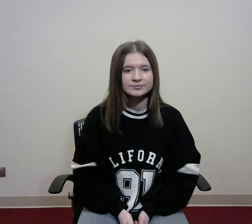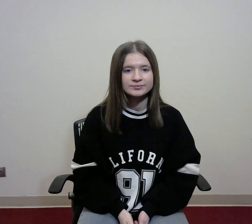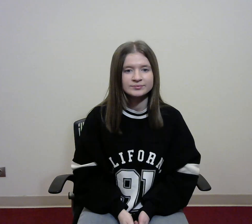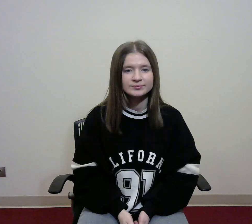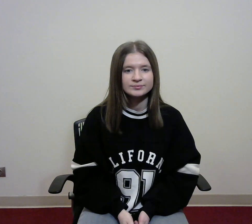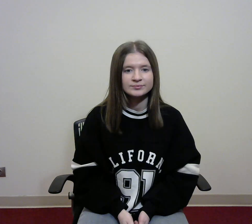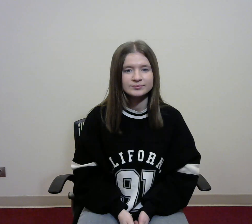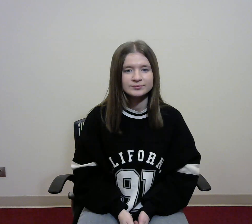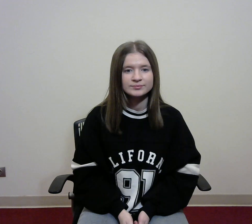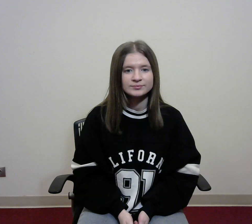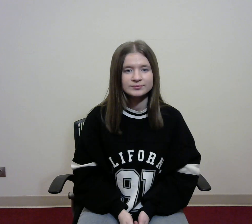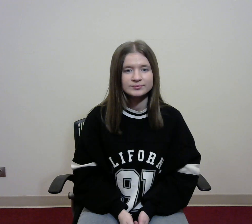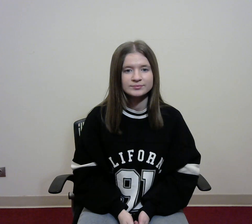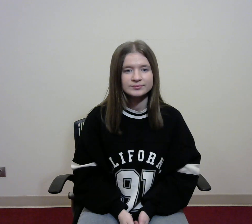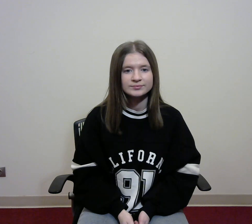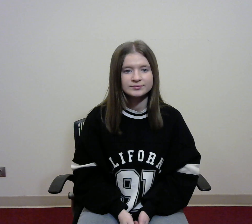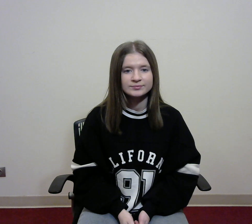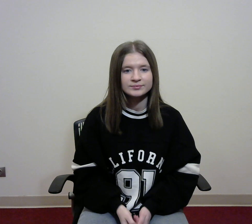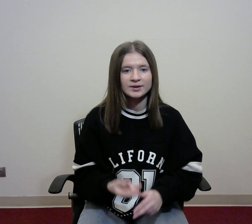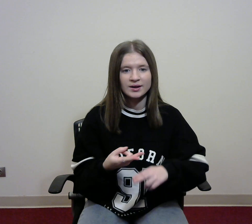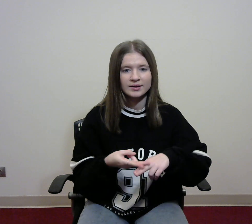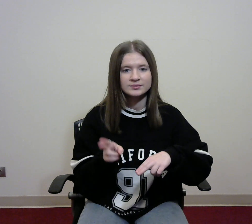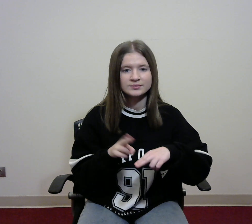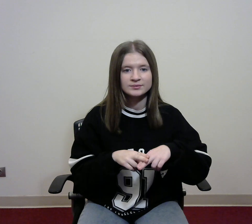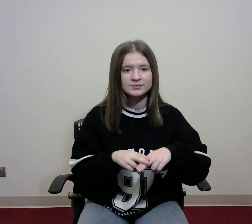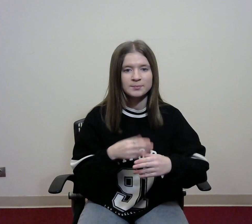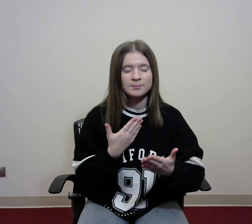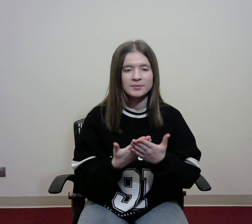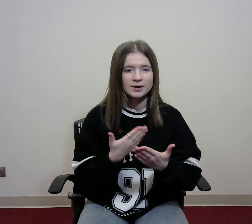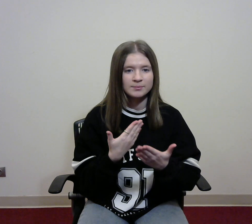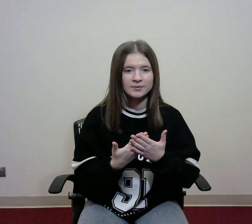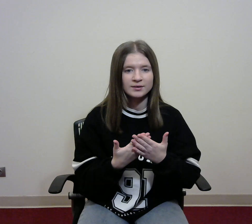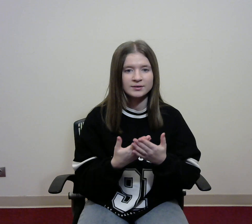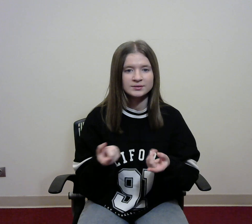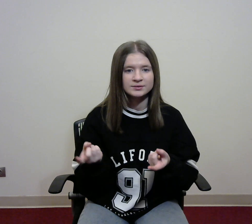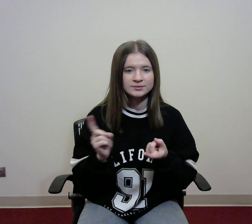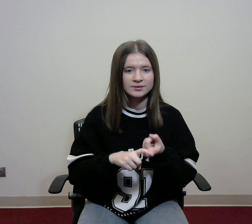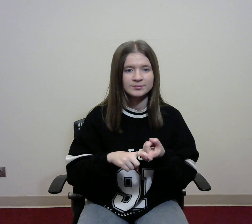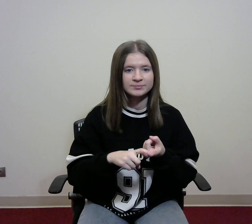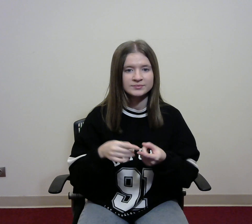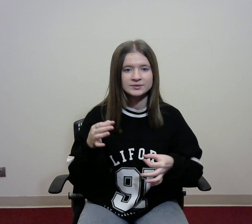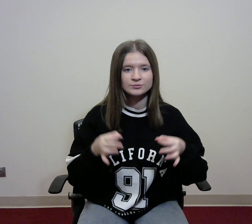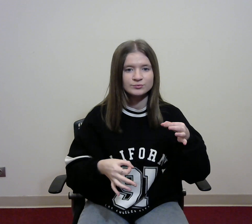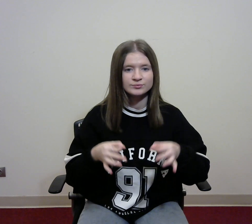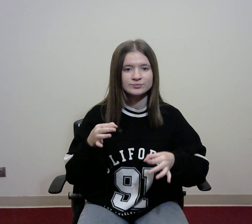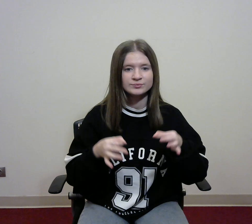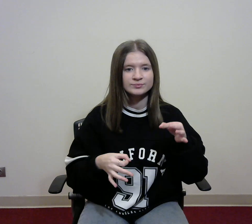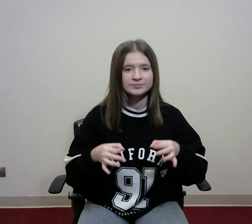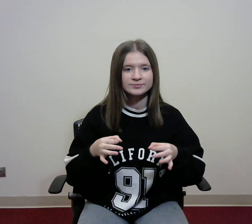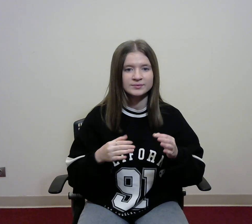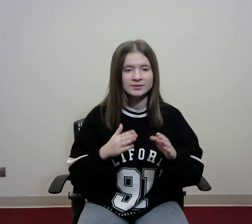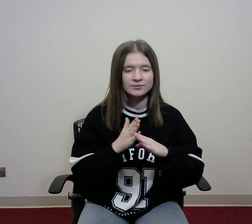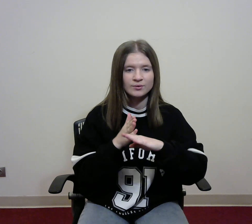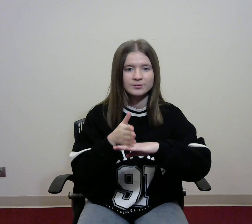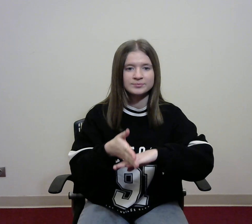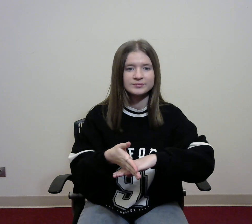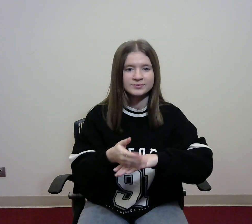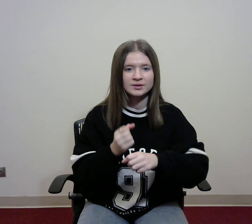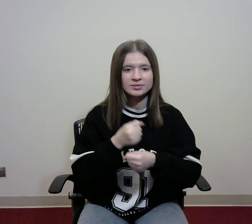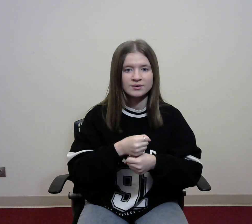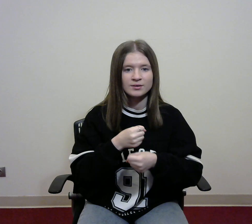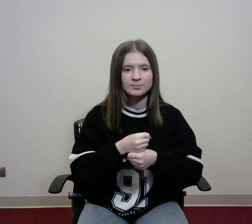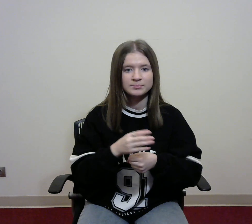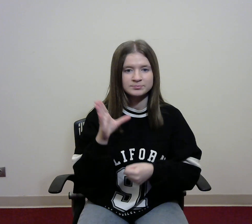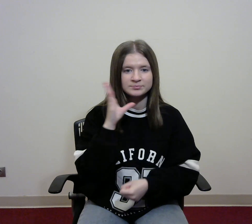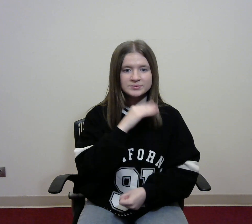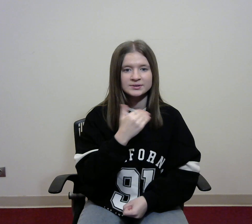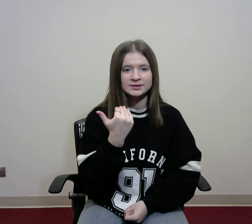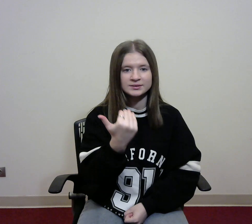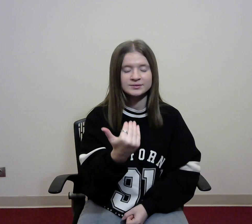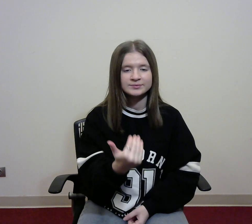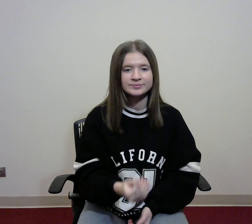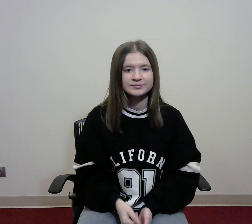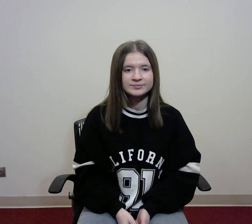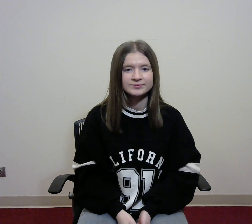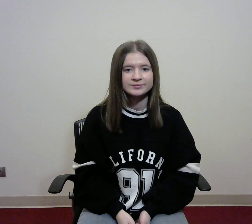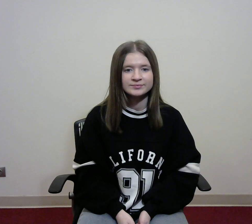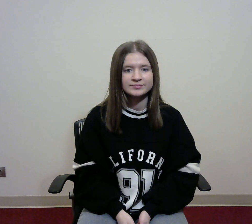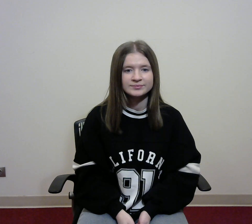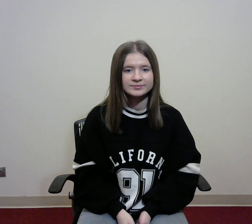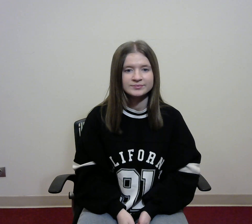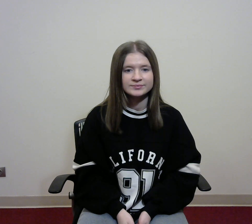Bu məsələ ilə bağlı məhkəməyə müraciət edə bilərsiniz